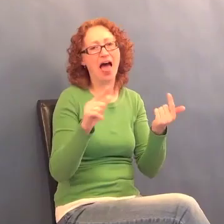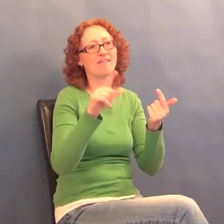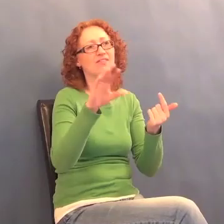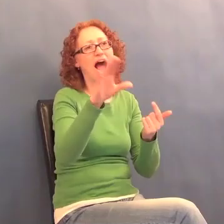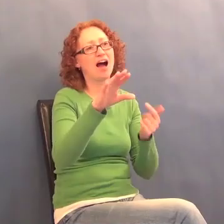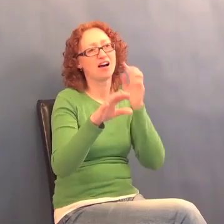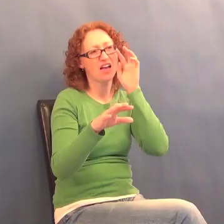Nie.